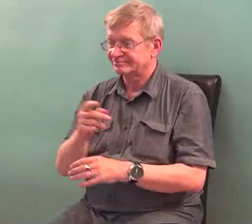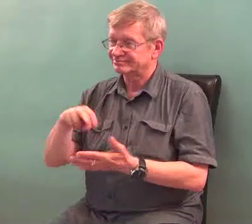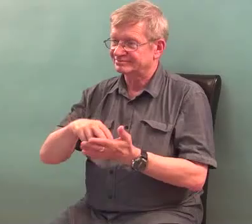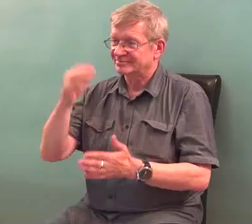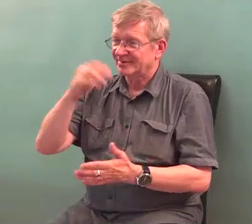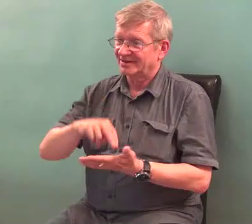Nauka tańca.